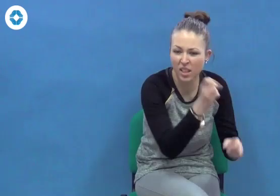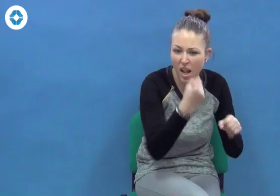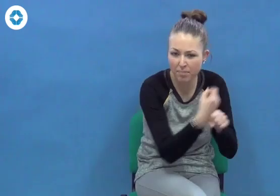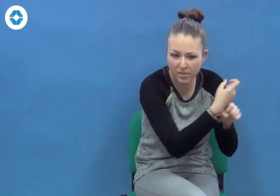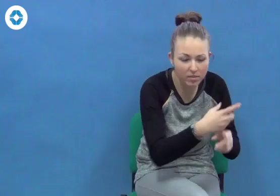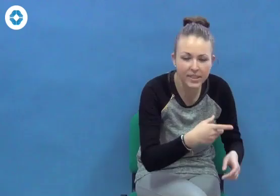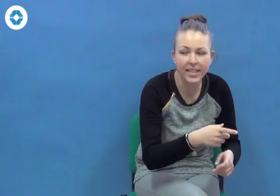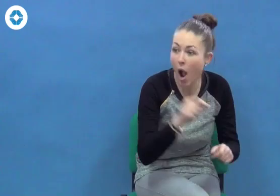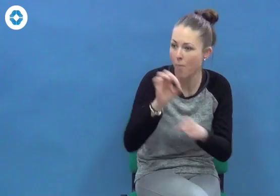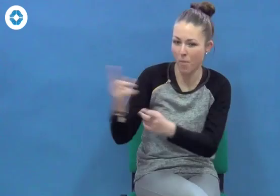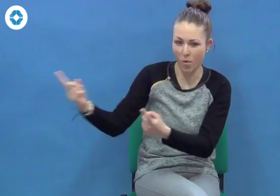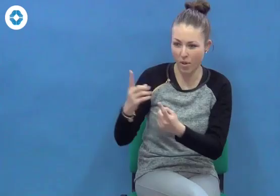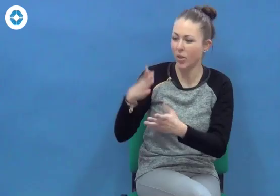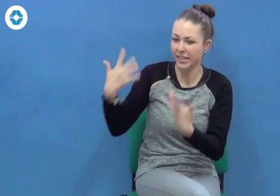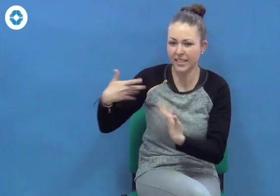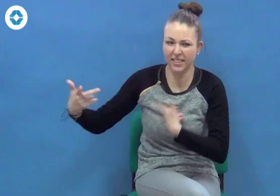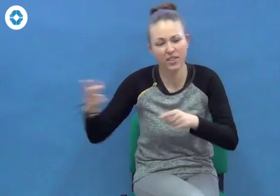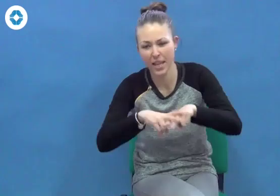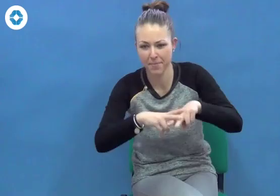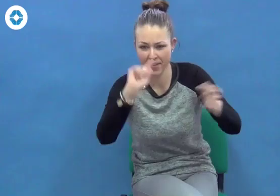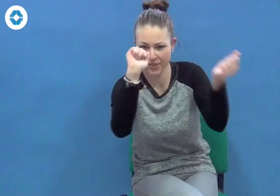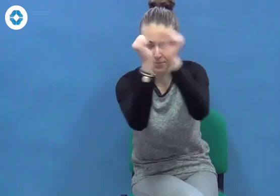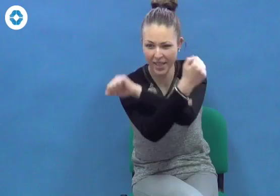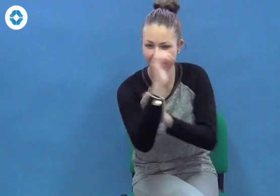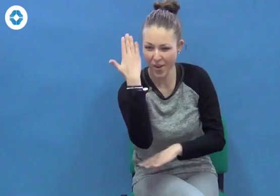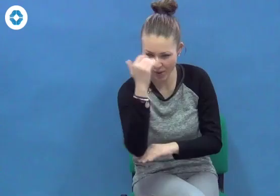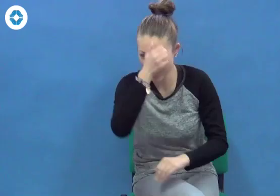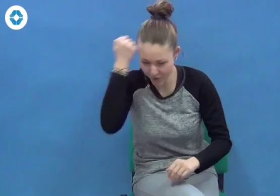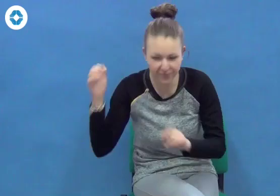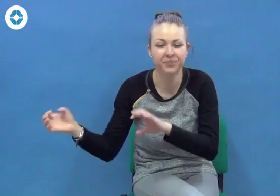Akurat nadszedł mężczyzna i poprosiła go o wymianę szyby w oknie.